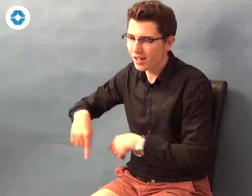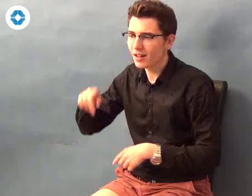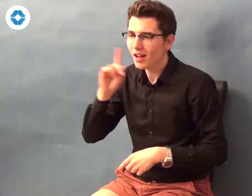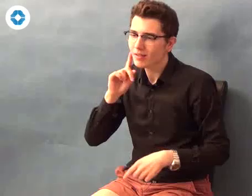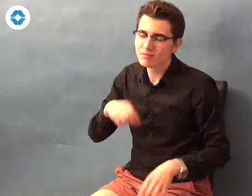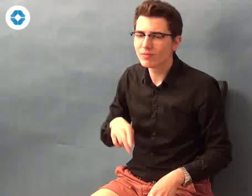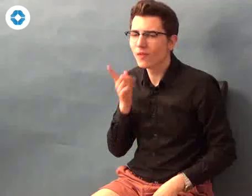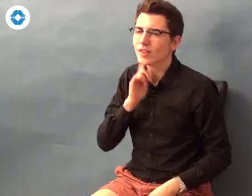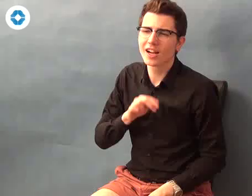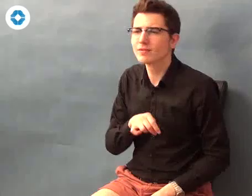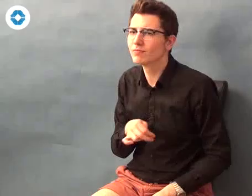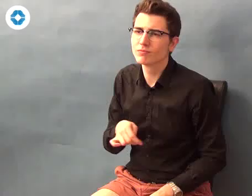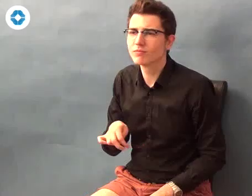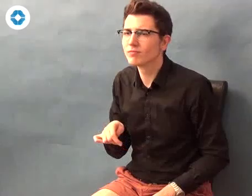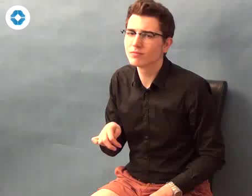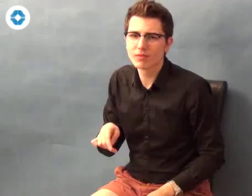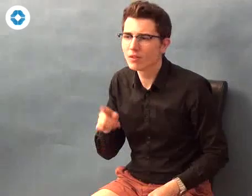Chaplin udaje, że przechodzi przypadkiem.